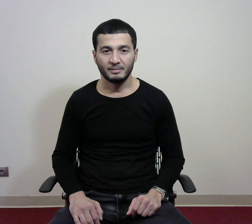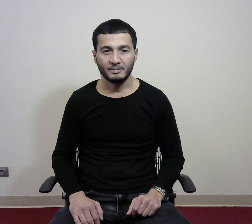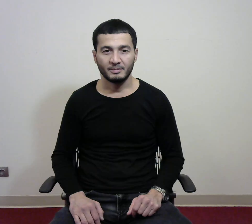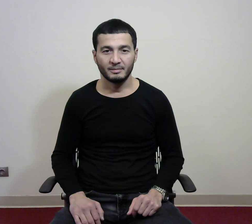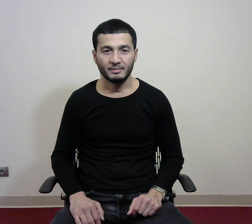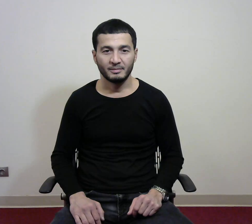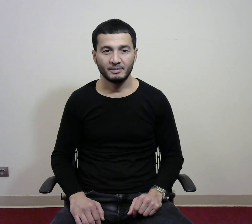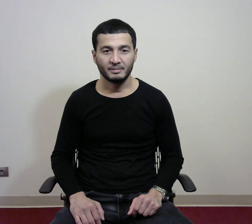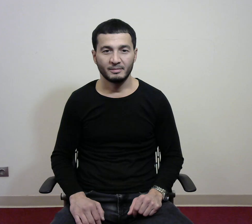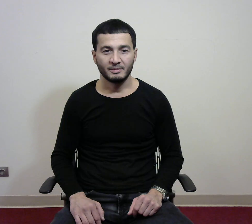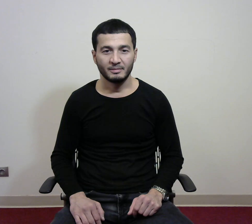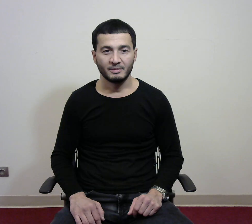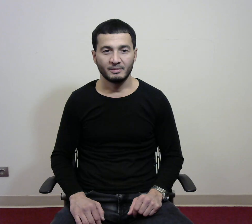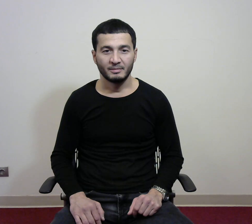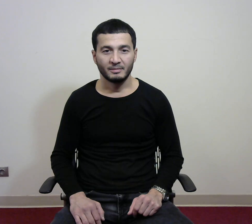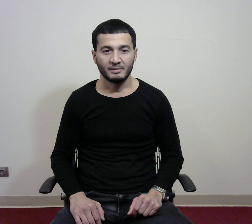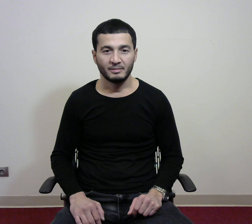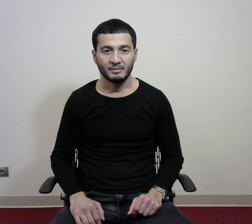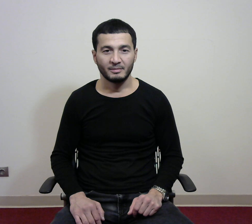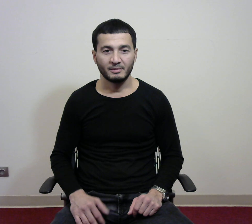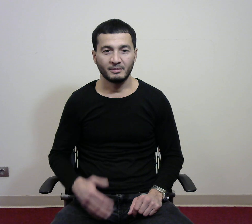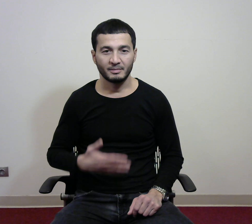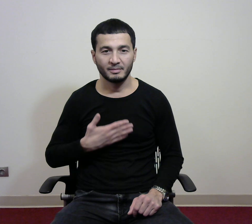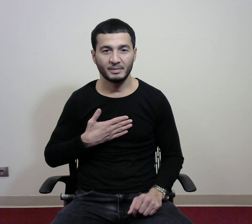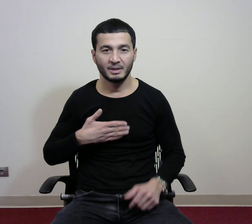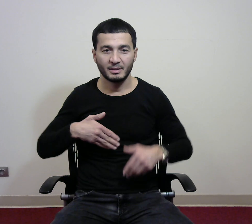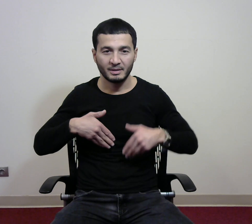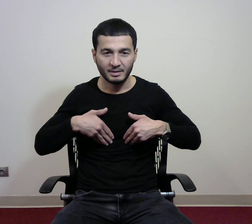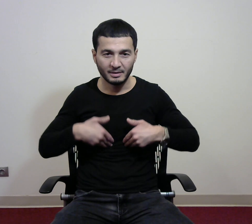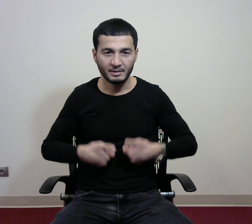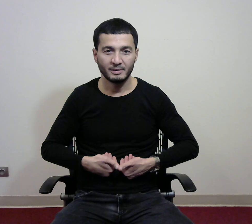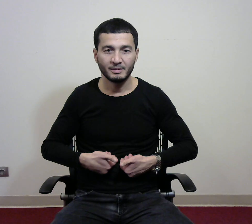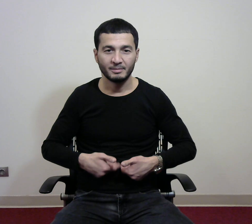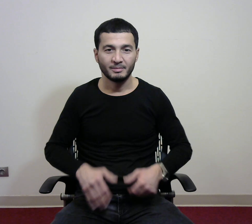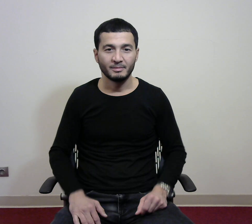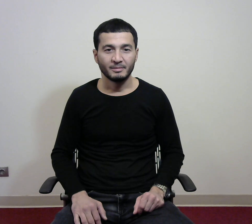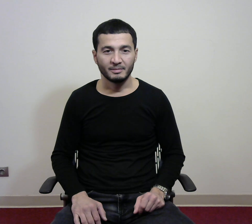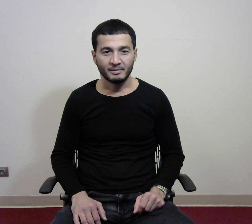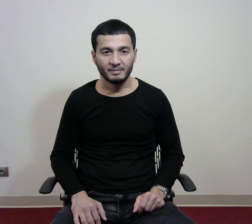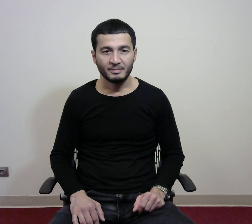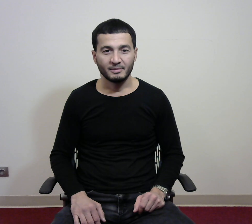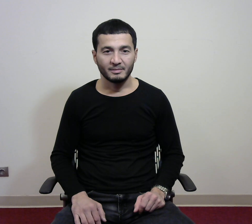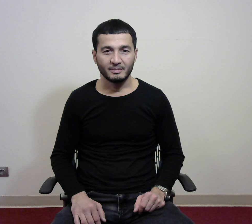Mən acmışam